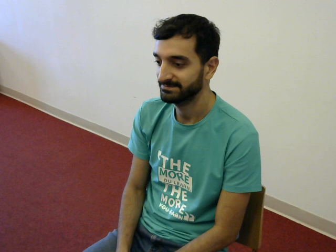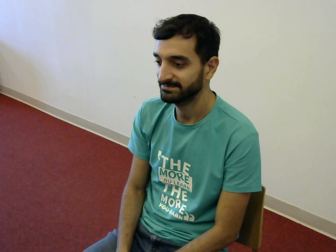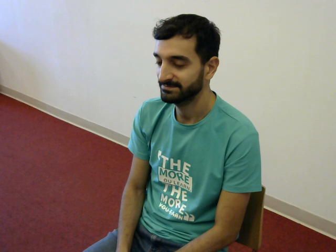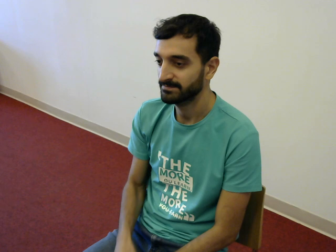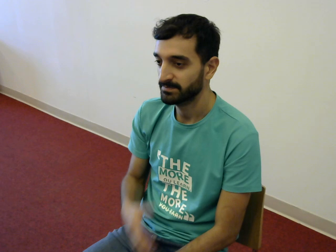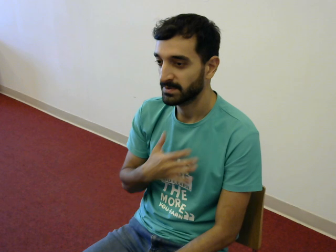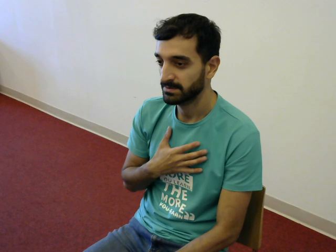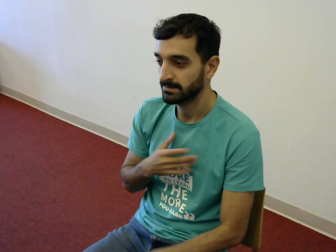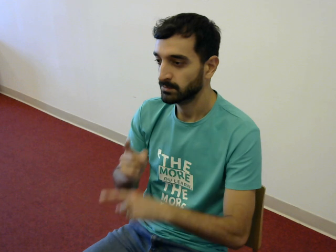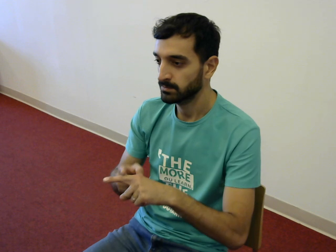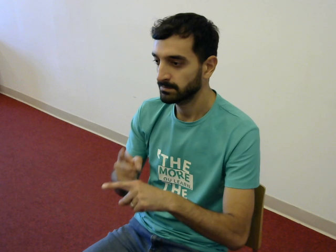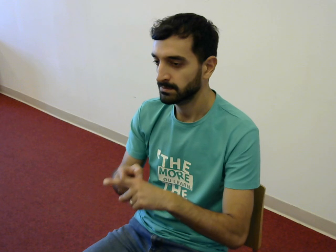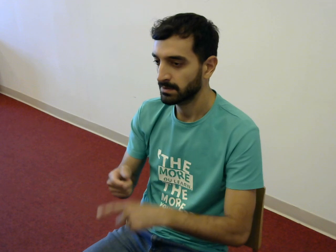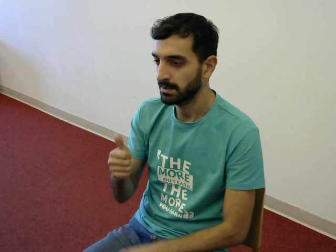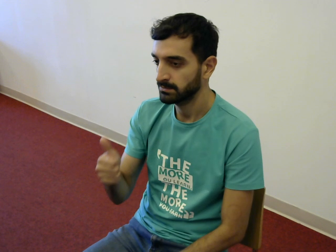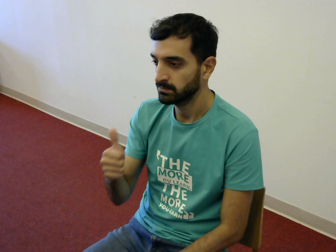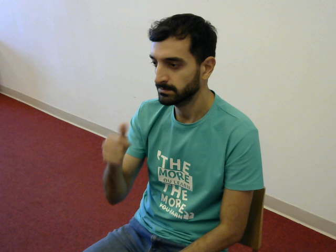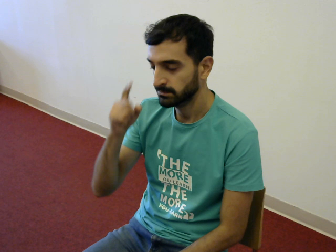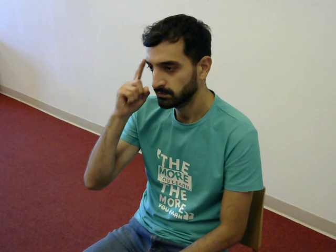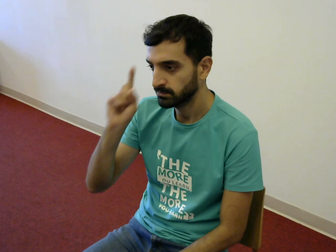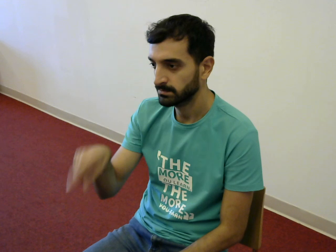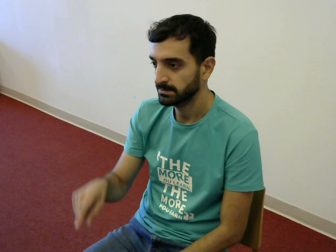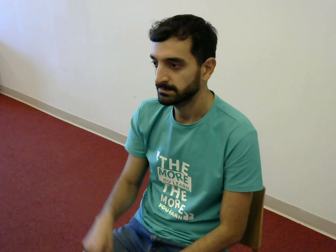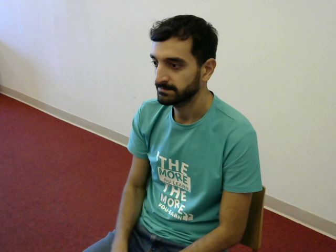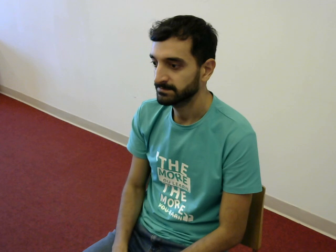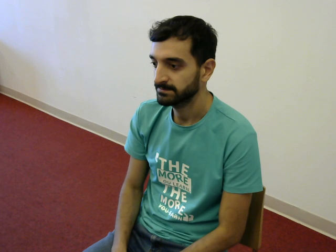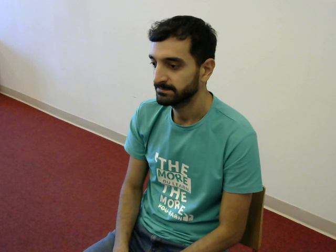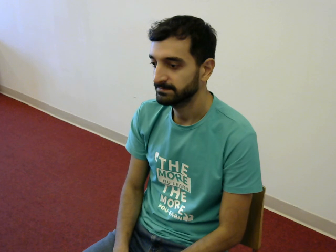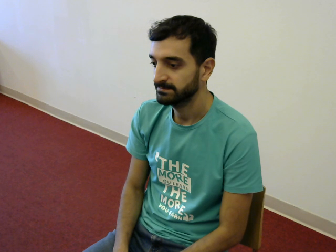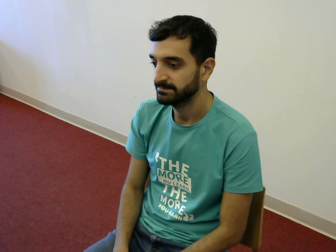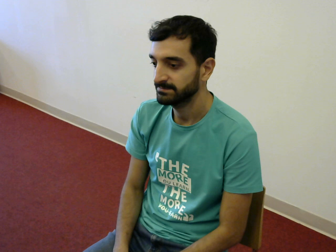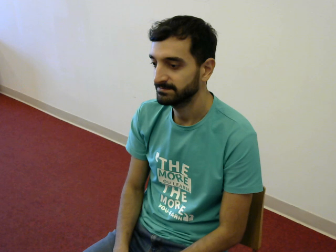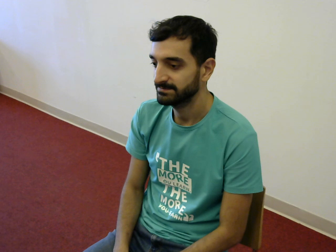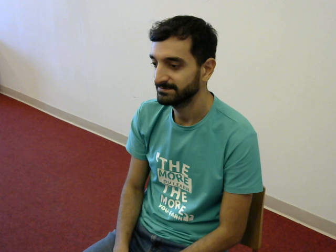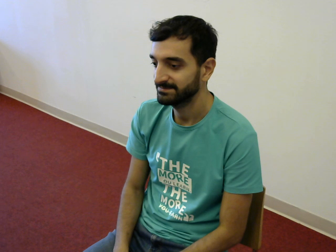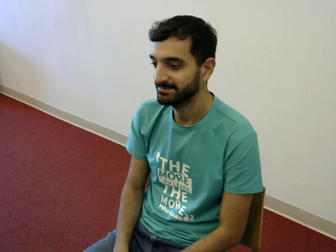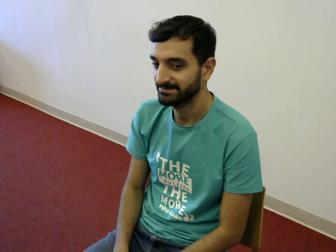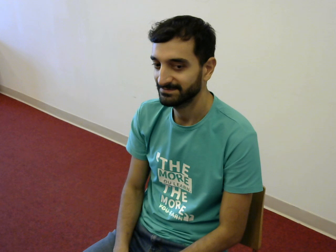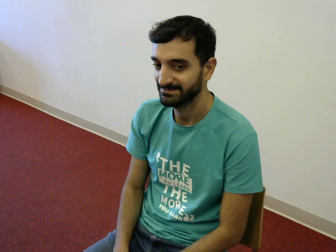Mən riyaziyyatı yaxşı bilirəm